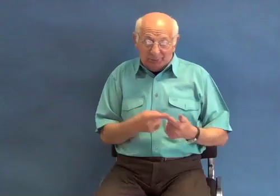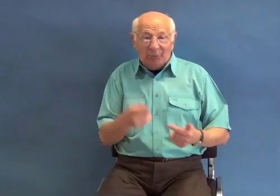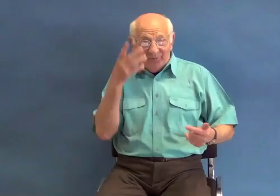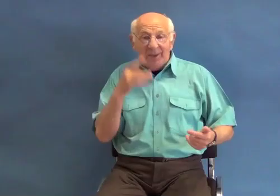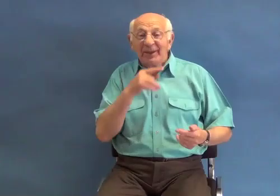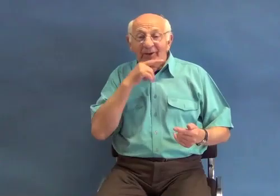Nie pasuje, wiem.